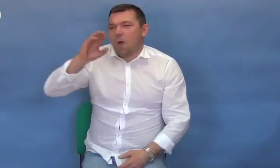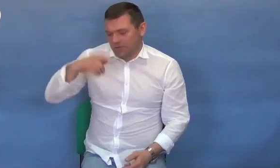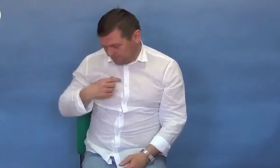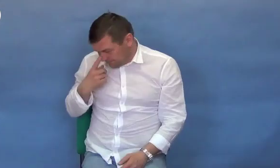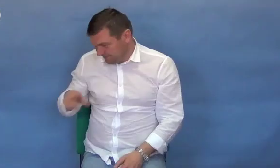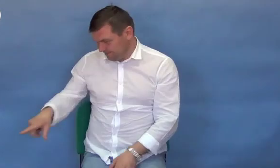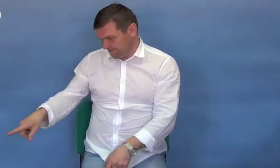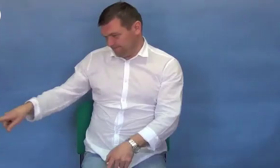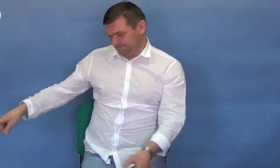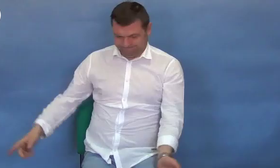Widziałem to w różnych miejscach.